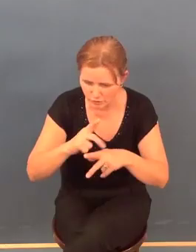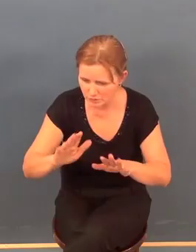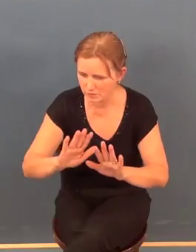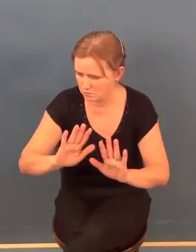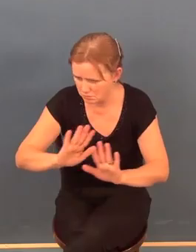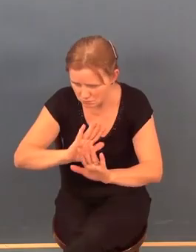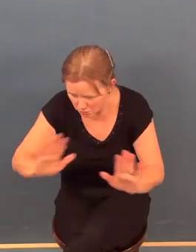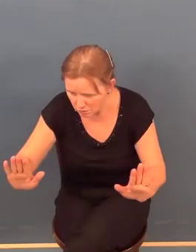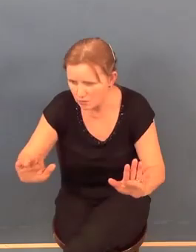Koniec.